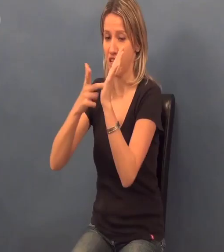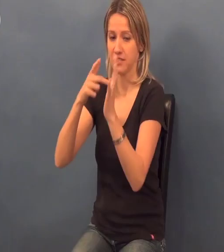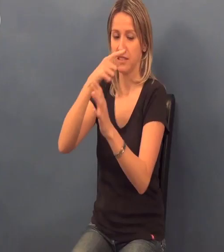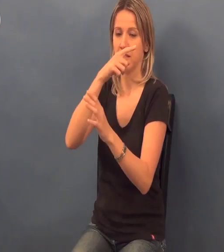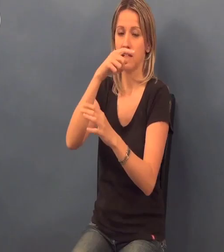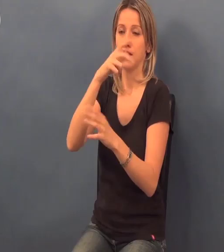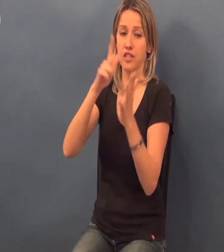Po raz trzeci schodzi.